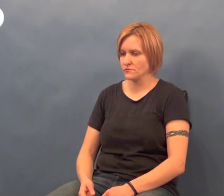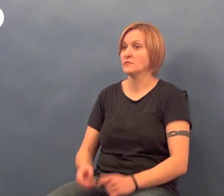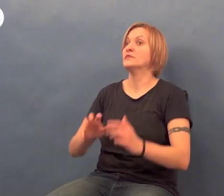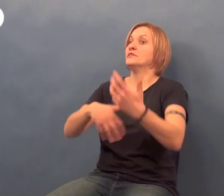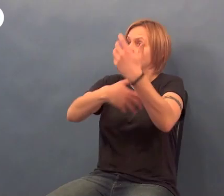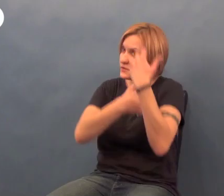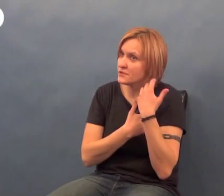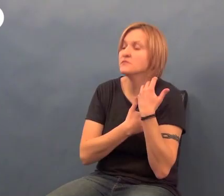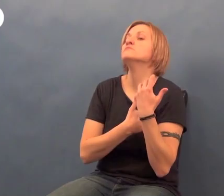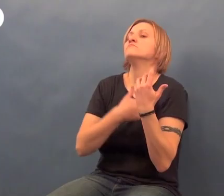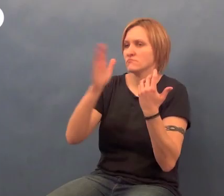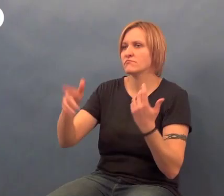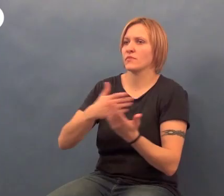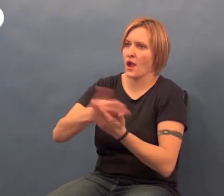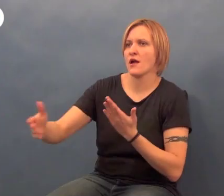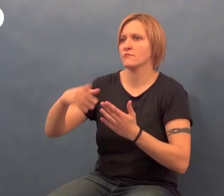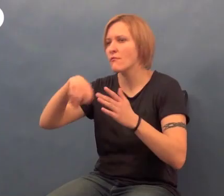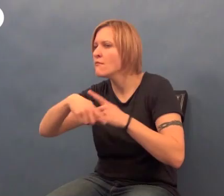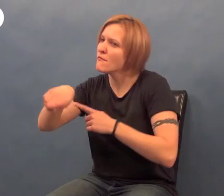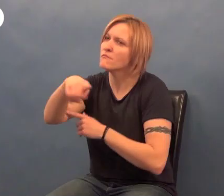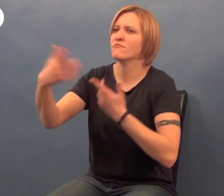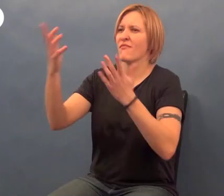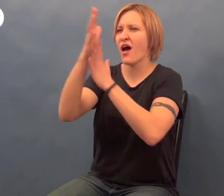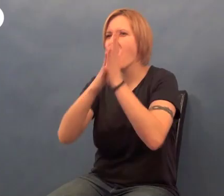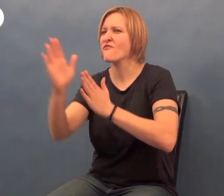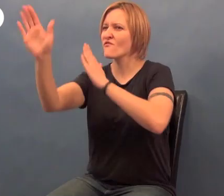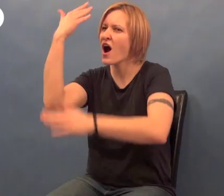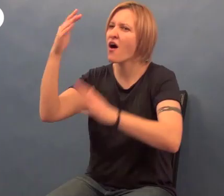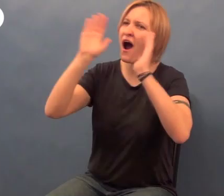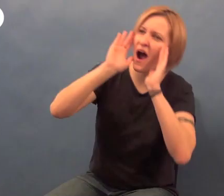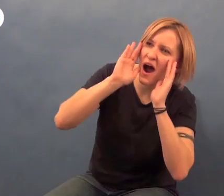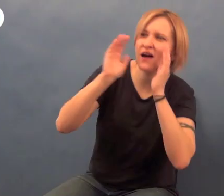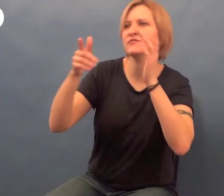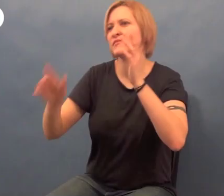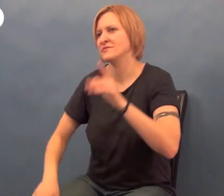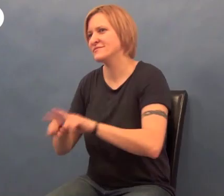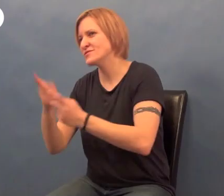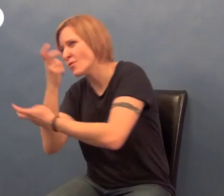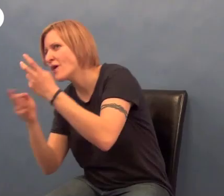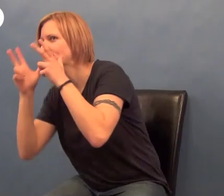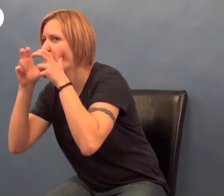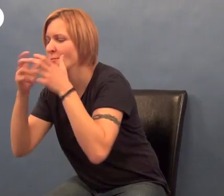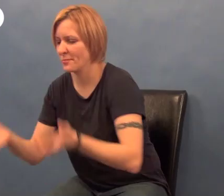Trzyma psa na rękach, idzie dalej, idzie do lasu, woła, krzyczy. Pies też szuka żaby.